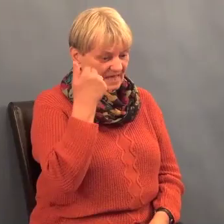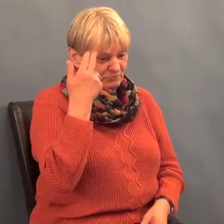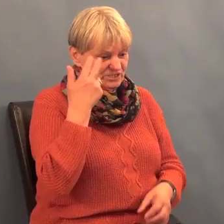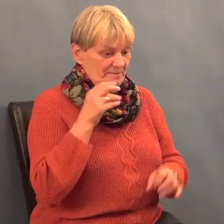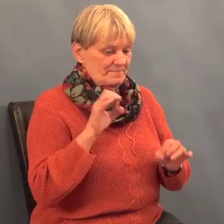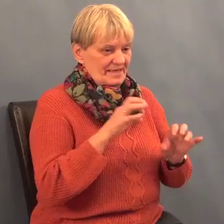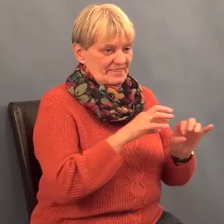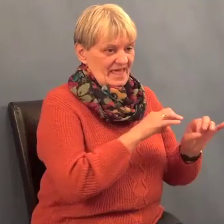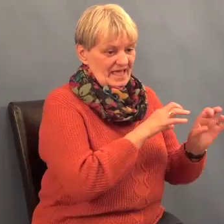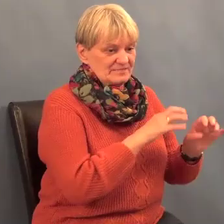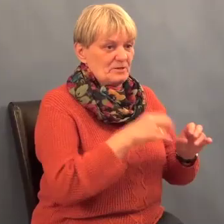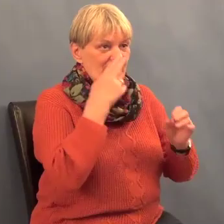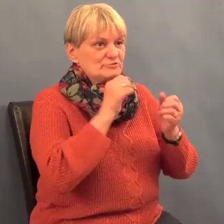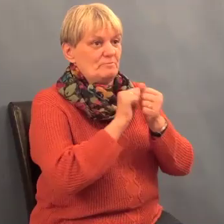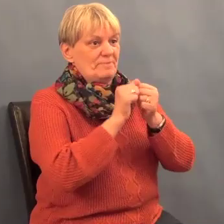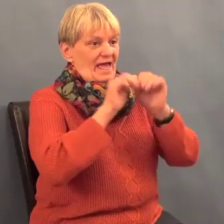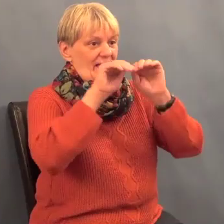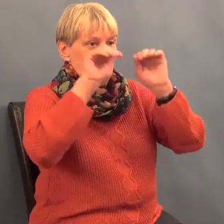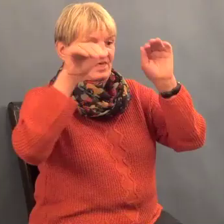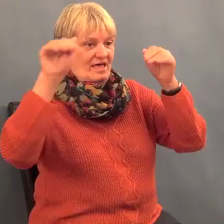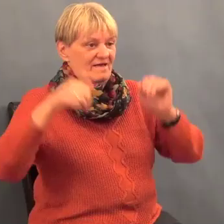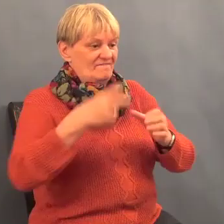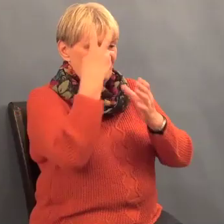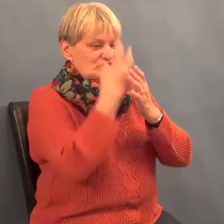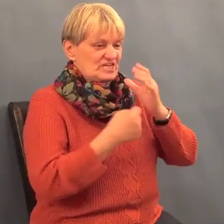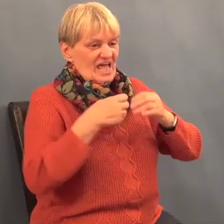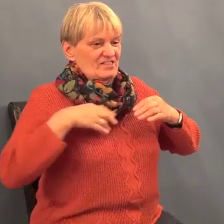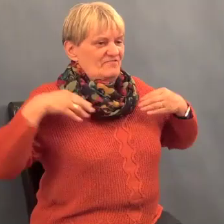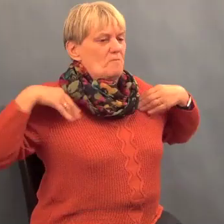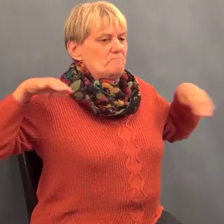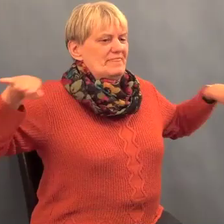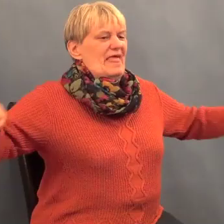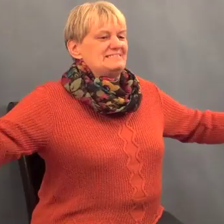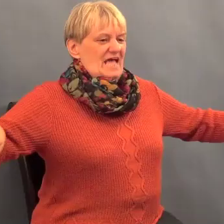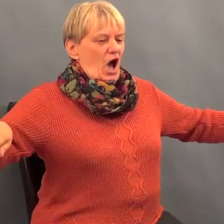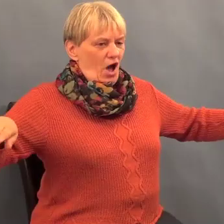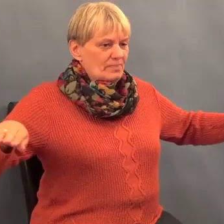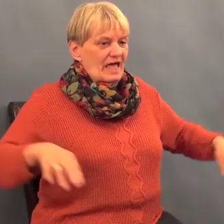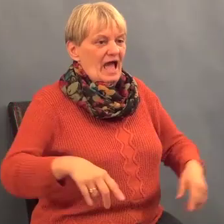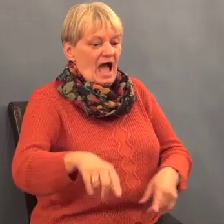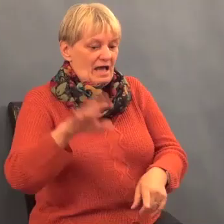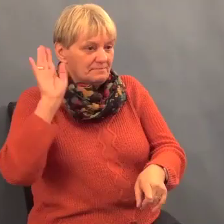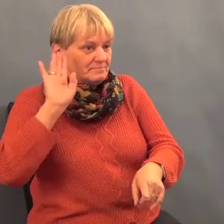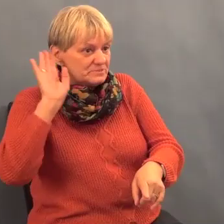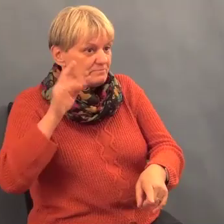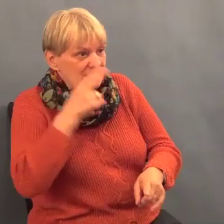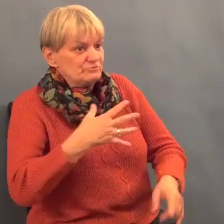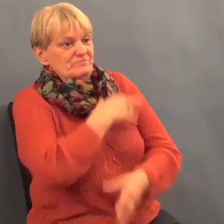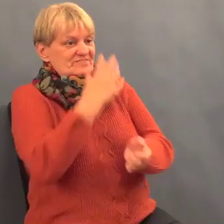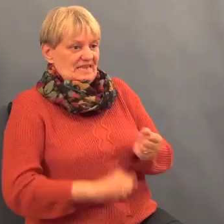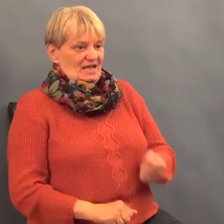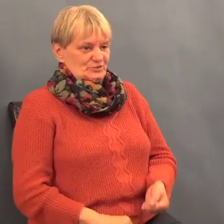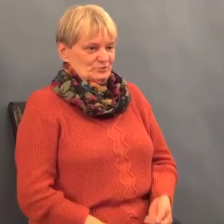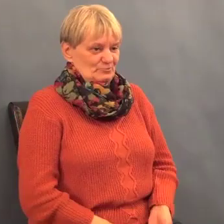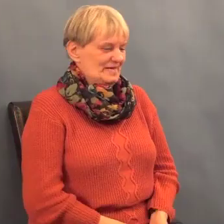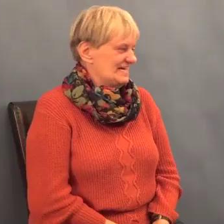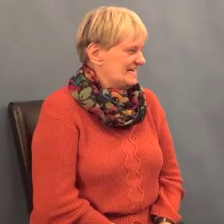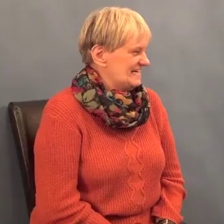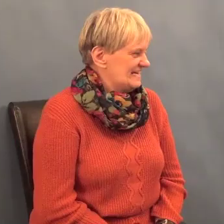Zając biegnie, zobaczył wiszące pranie. Wskoczył w kombinezon Miś później to zobaczył i się wystraszył.